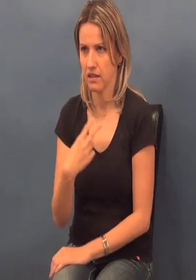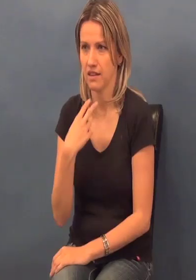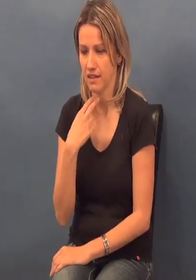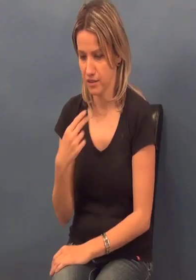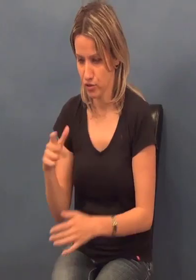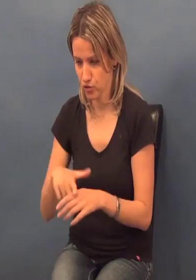Napięty plan.